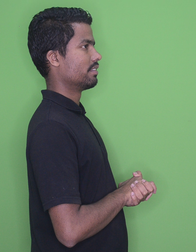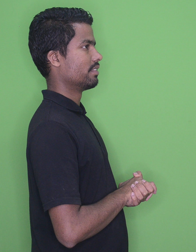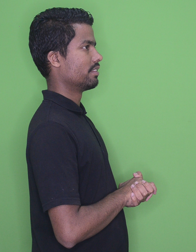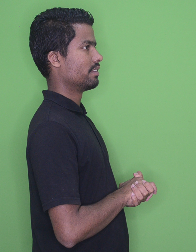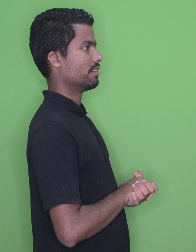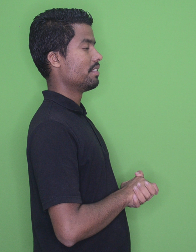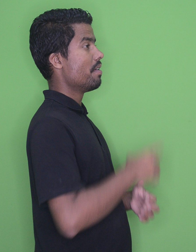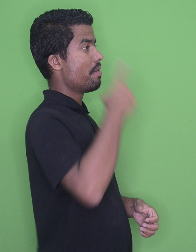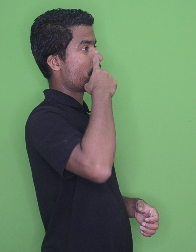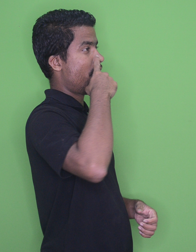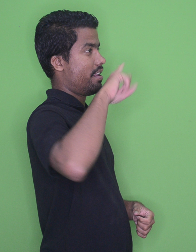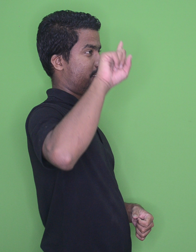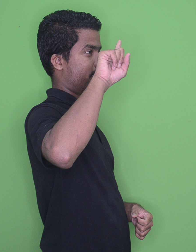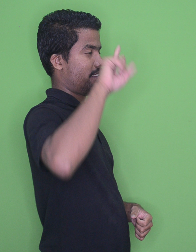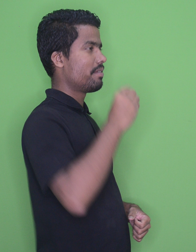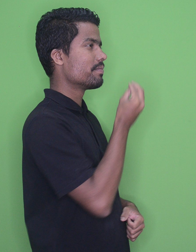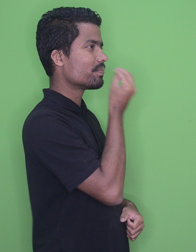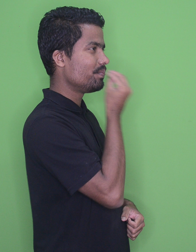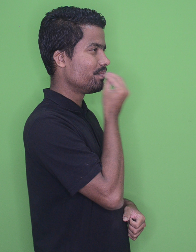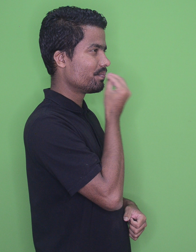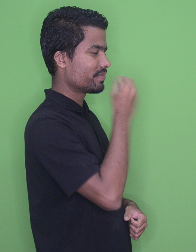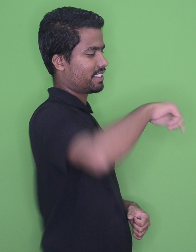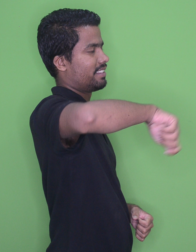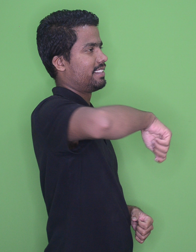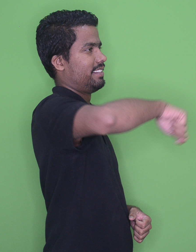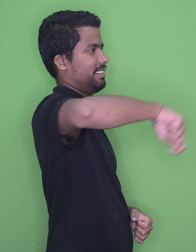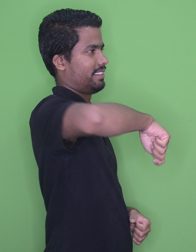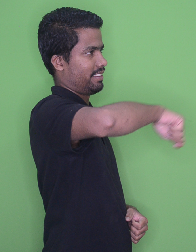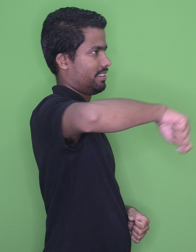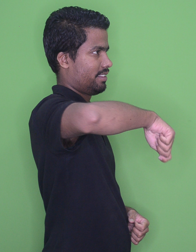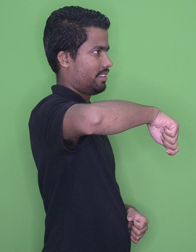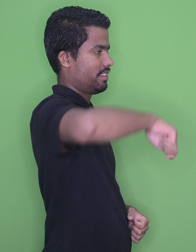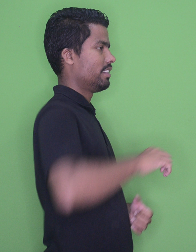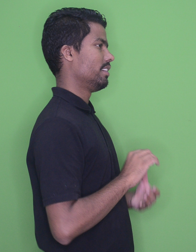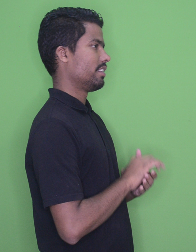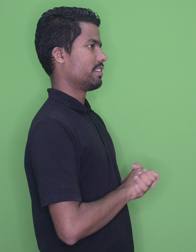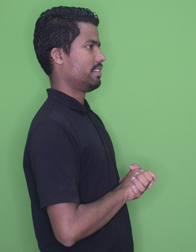mother cooks food